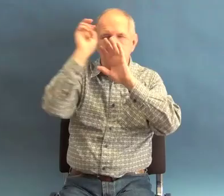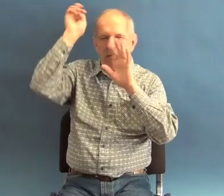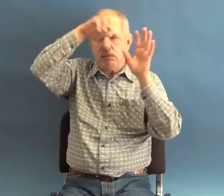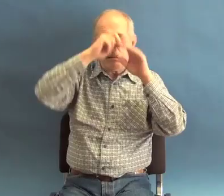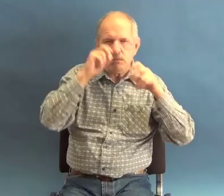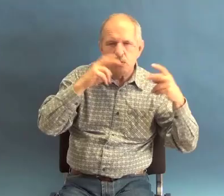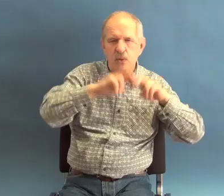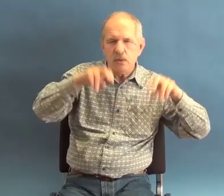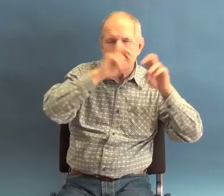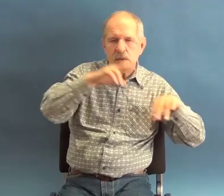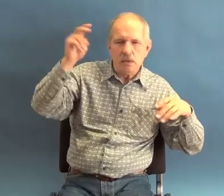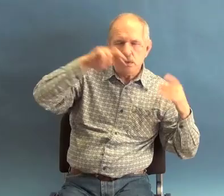Sprawdzają, czołgają się wewnątrz.